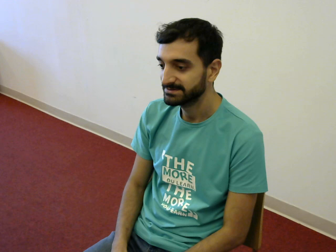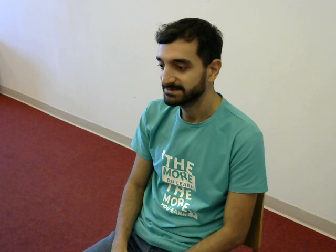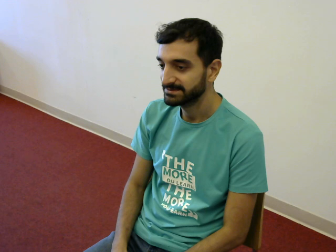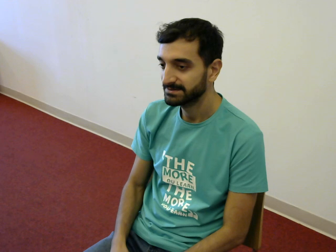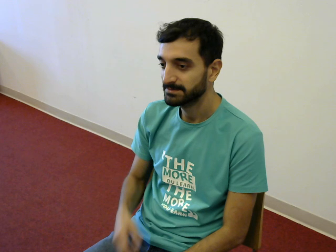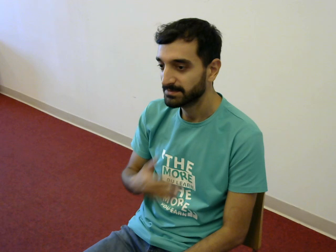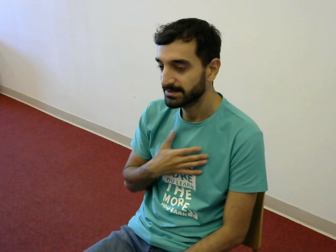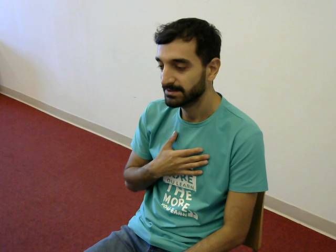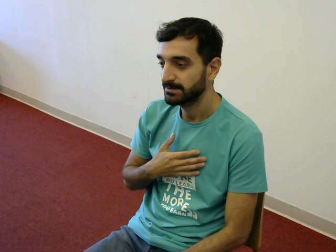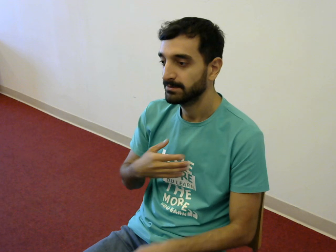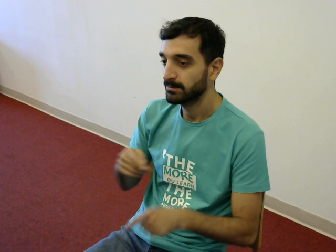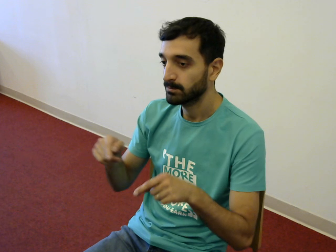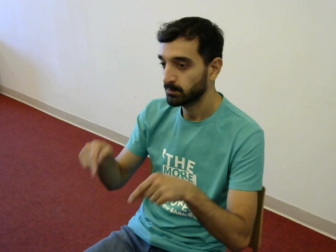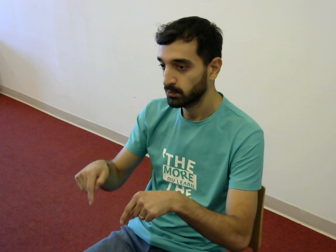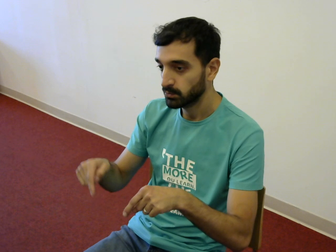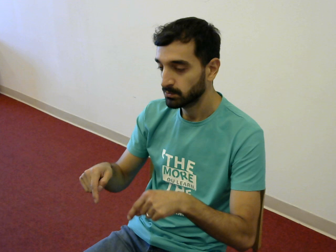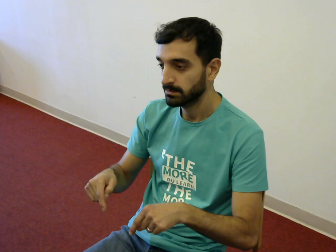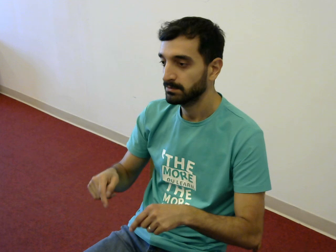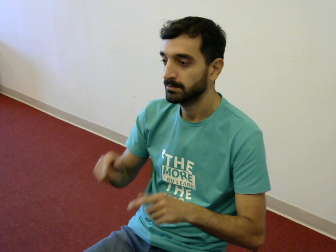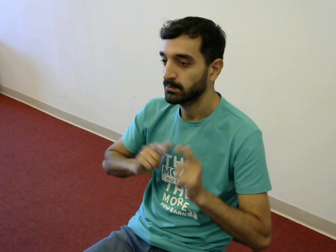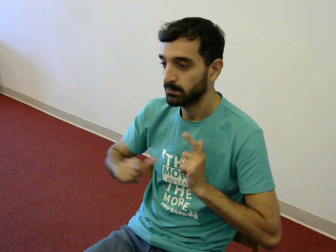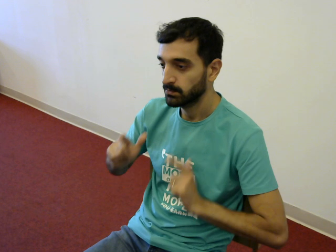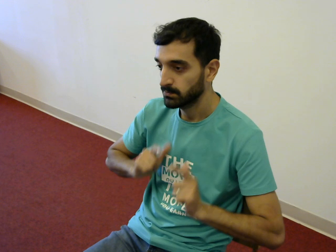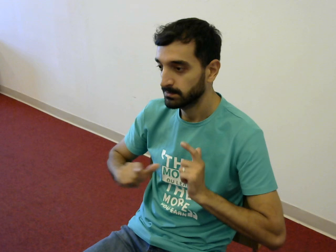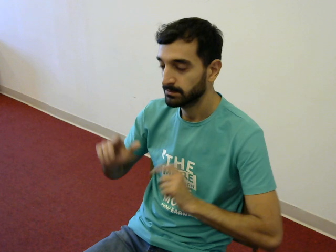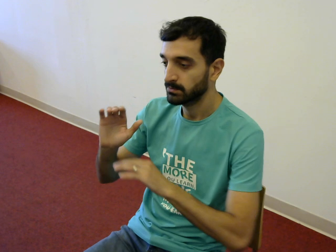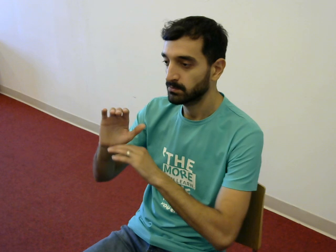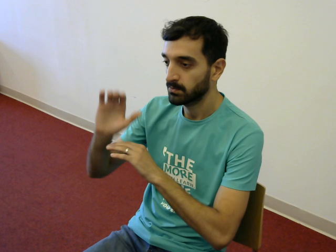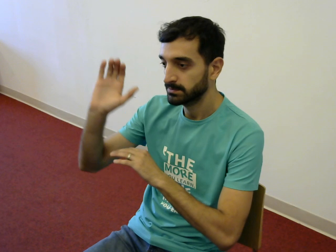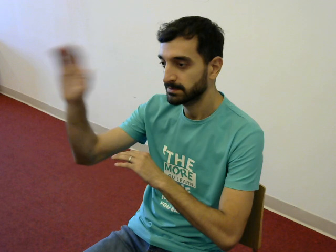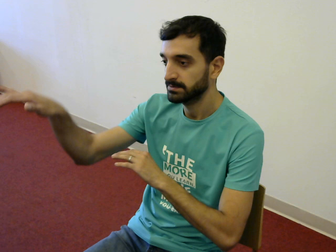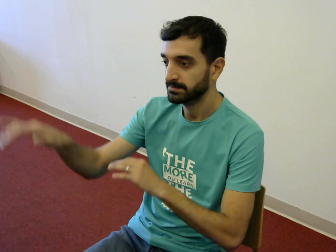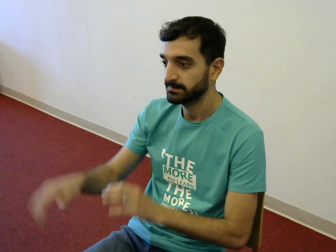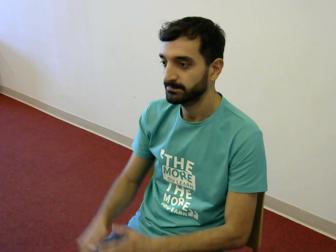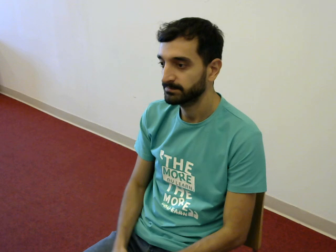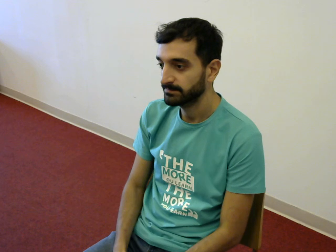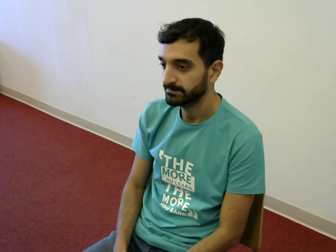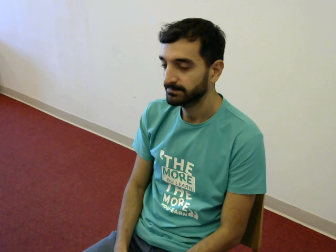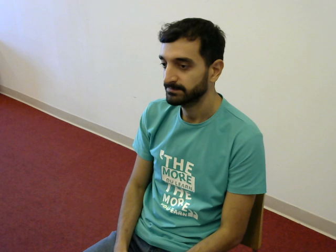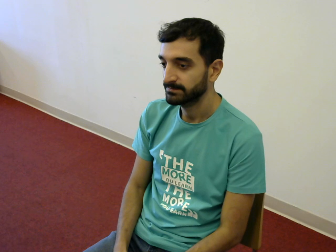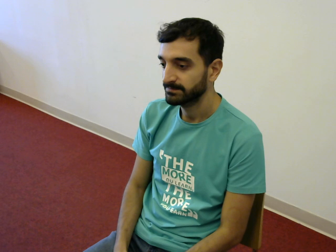Məni bura müəllim göndərib